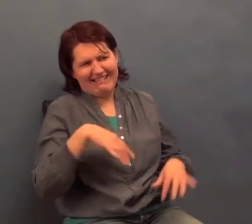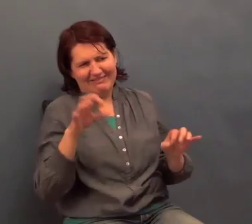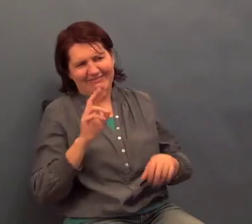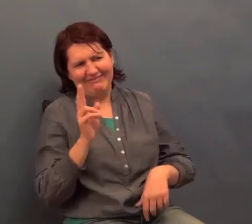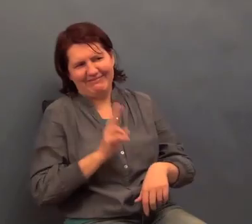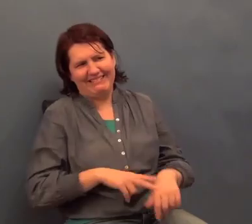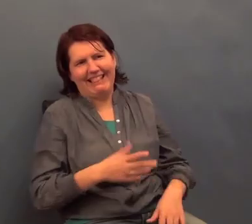Policjant wszystko widzi.